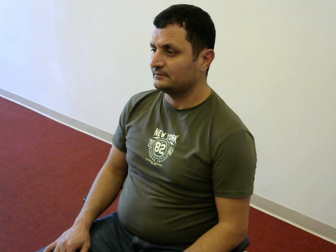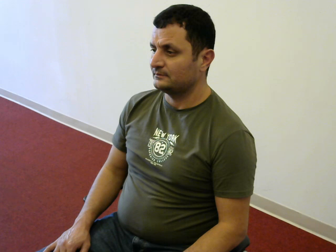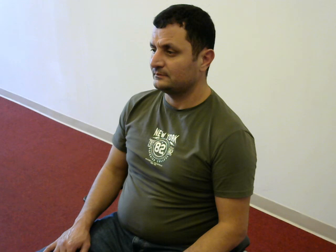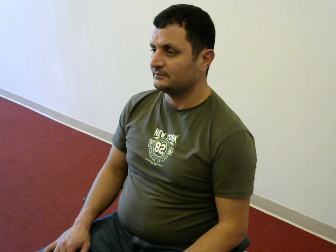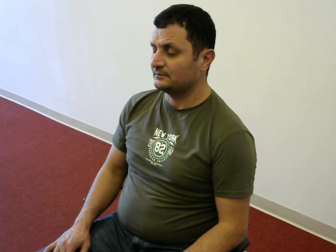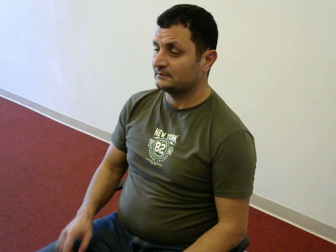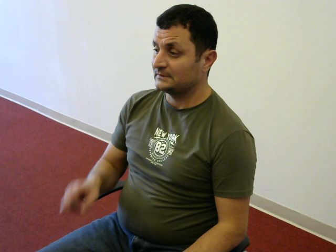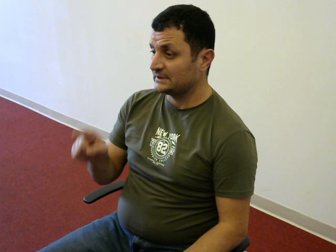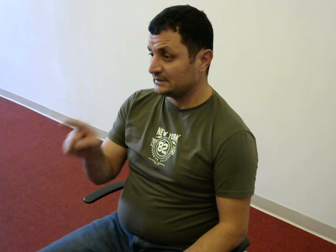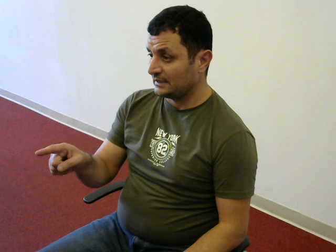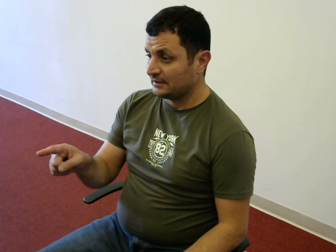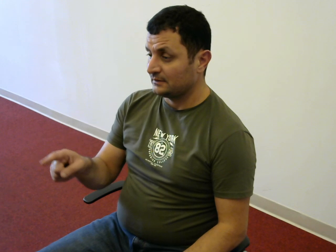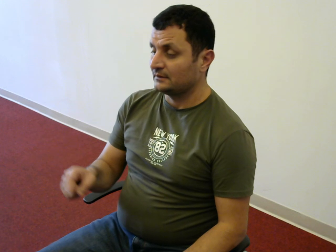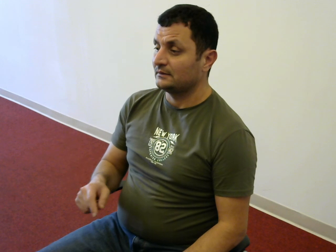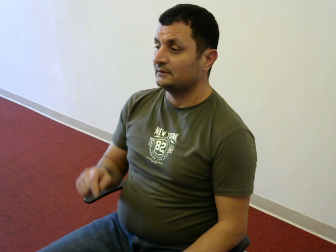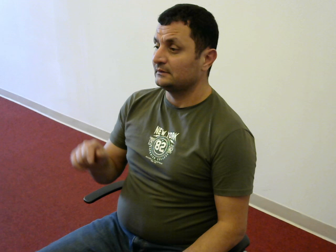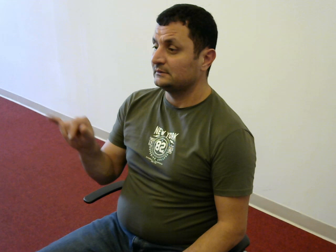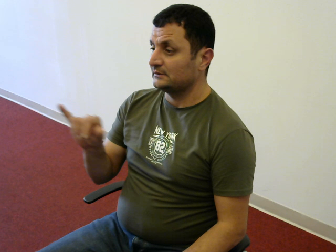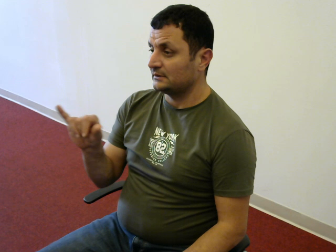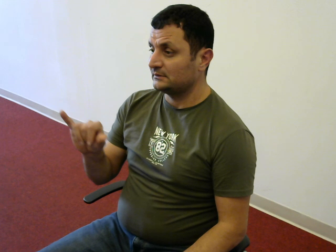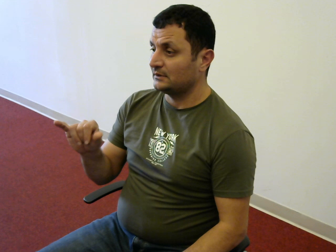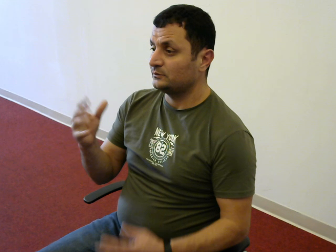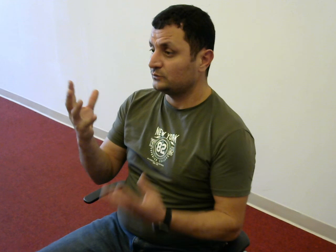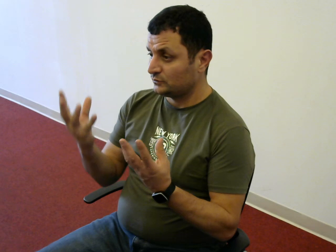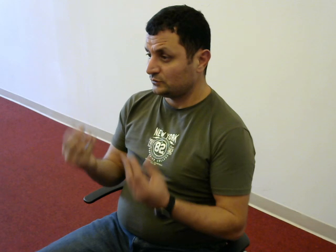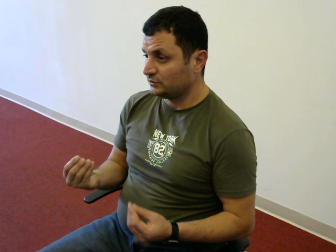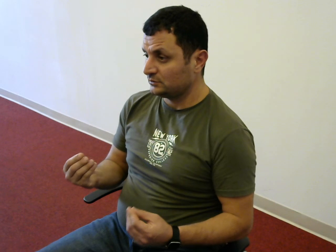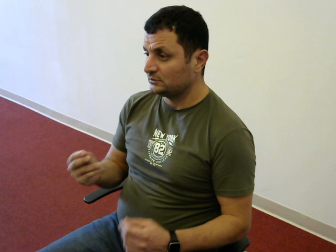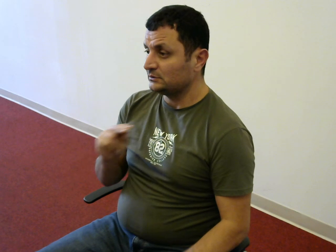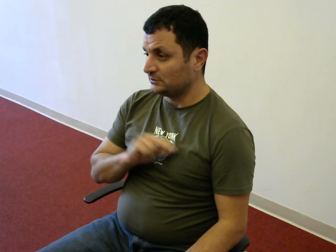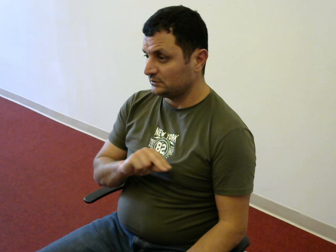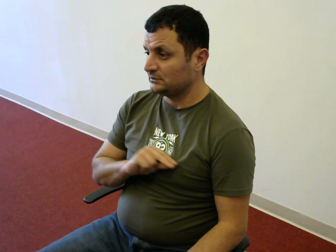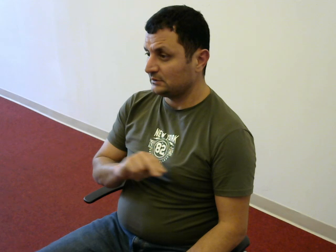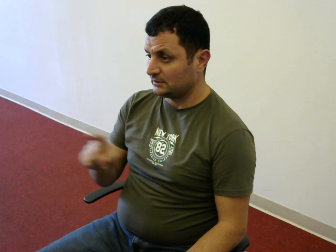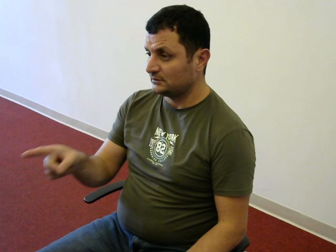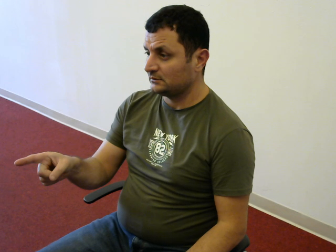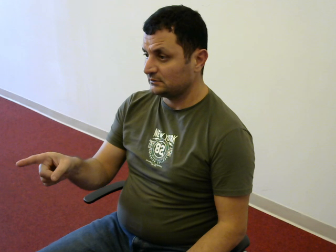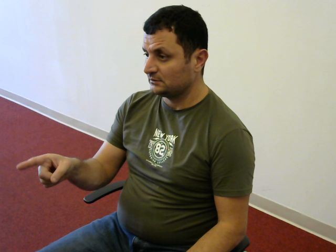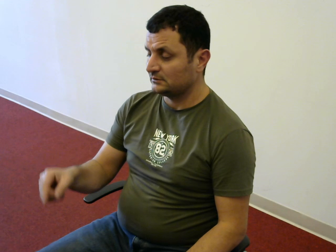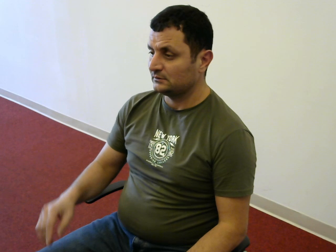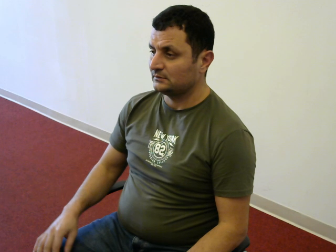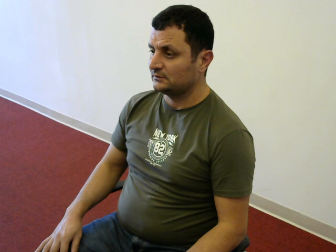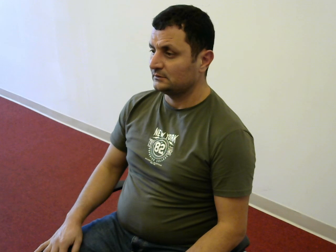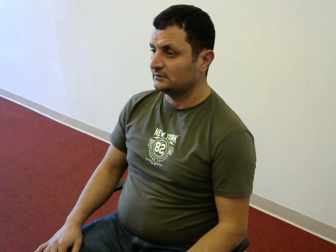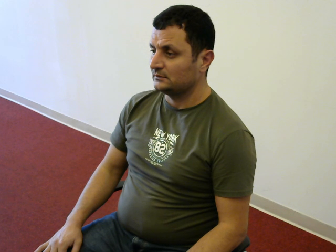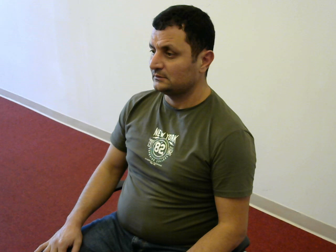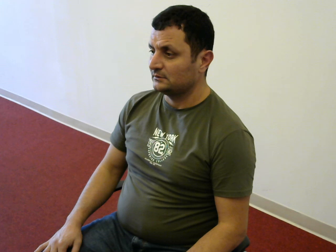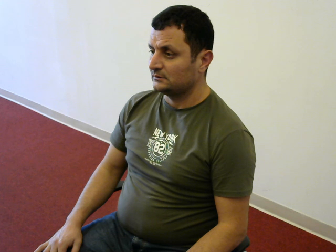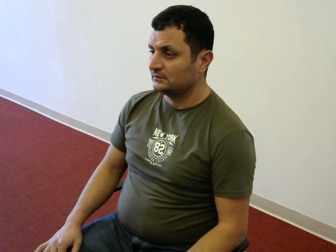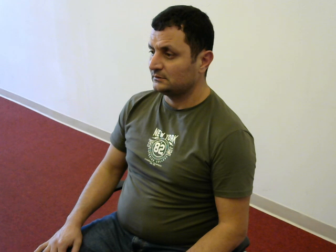Sən şənbə günü işləyirsən?